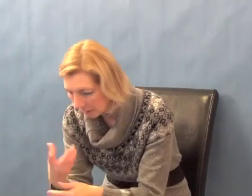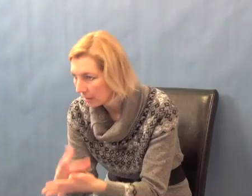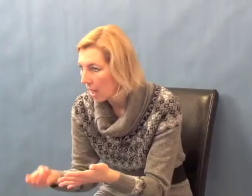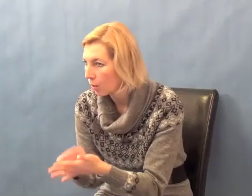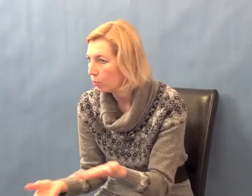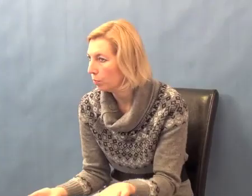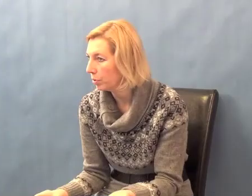Praca, zarobek.